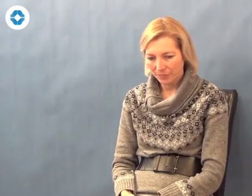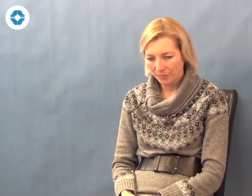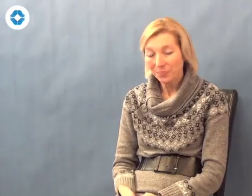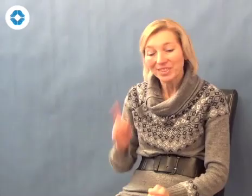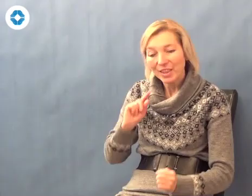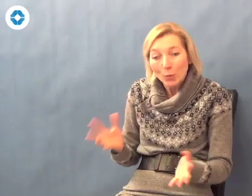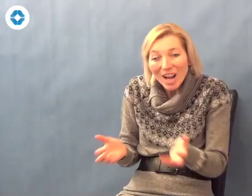No uratował go.